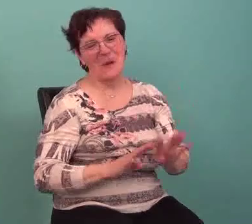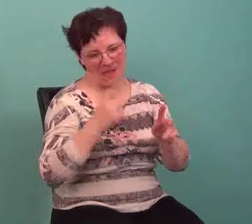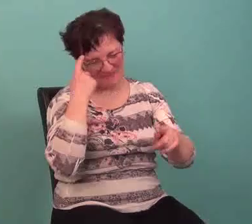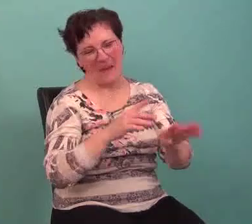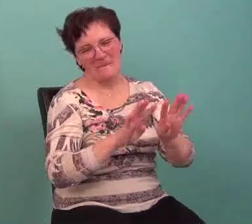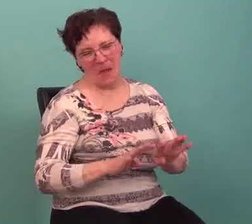Wiem, to był płot.